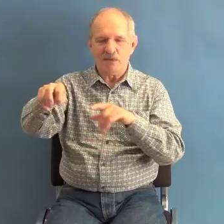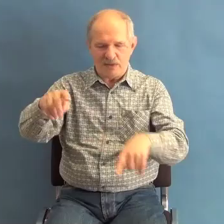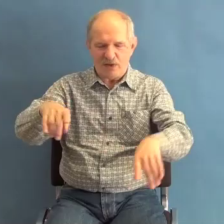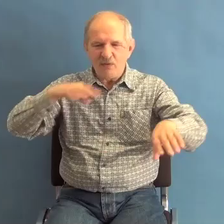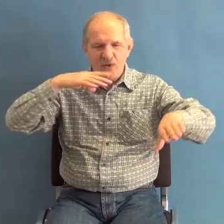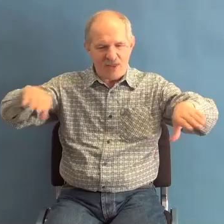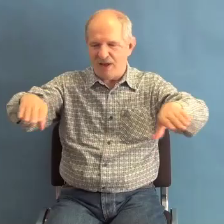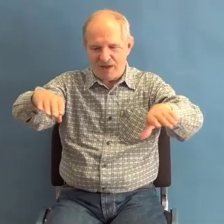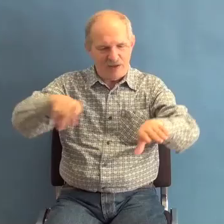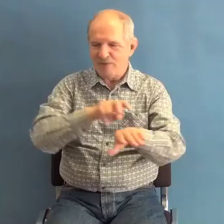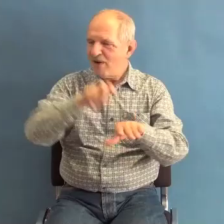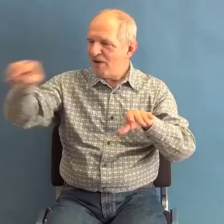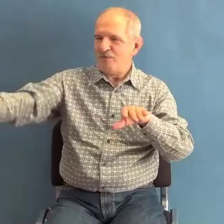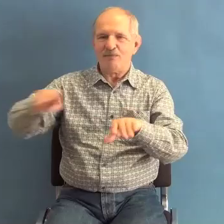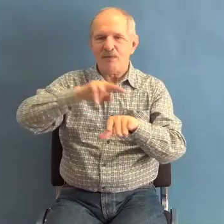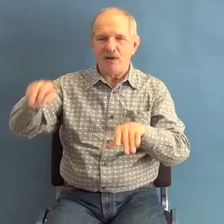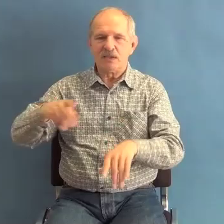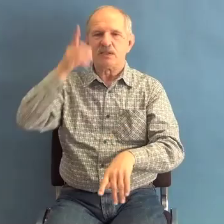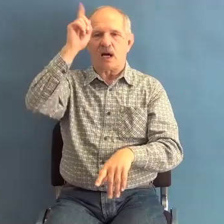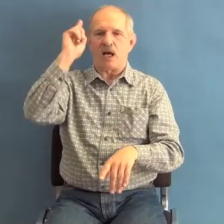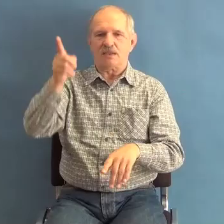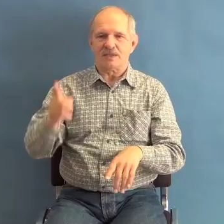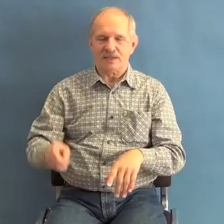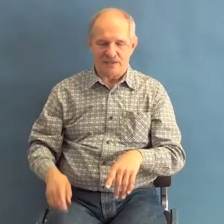Jest zakaz przeskakiwania z jednego brzegu kanału na drugi.